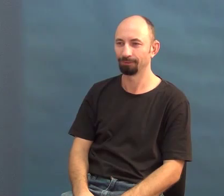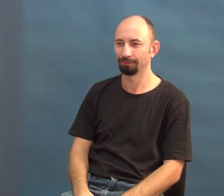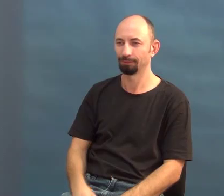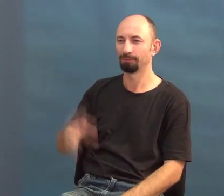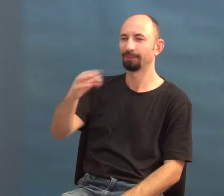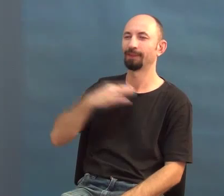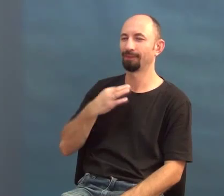Prywatnie.